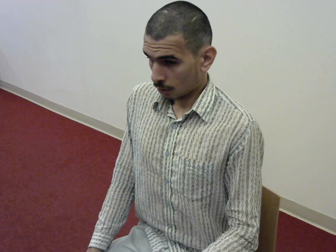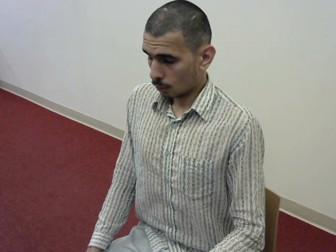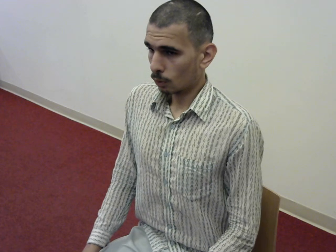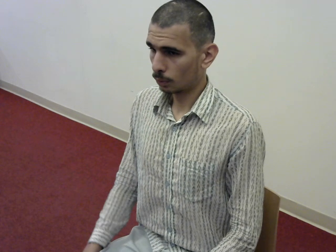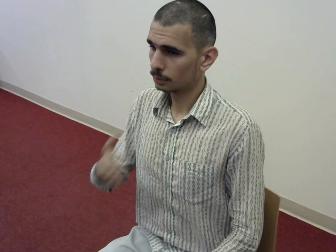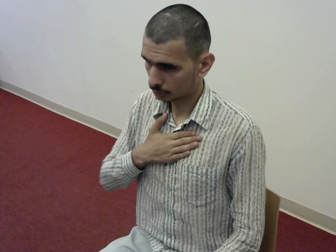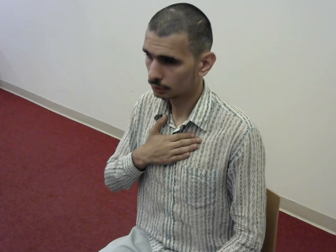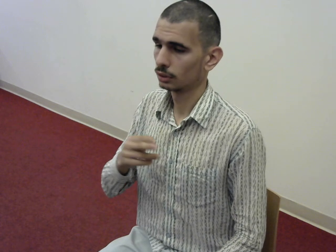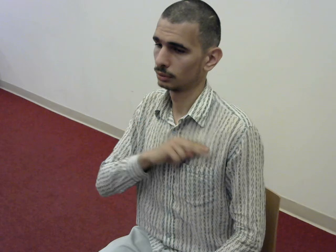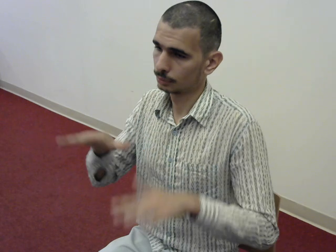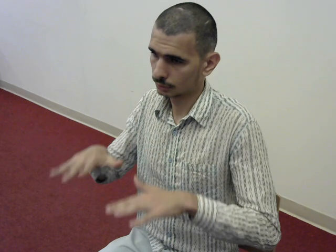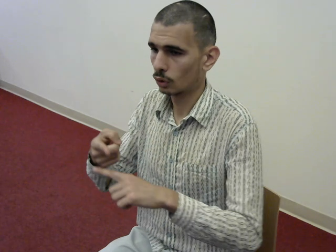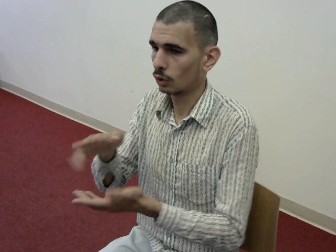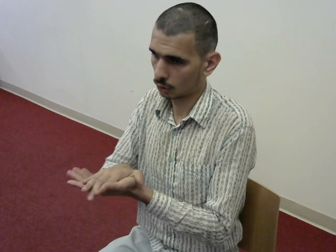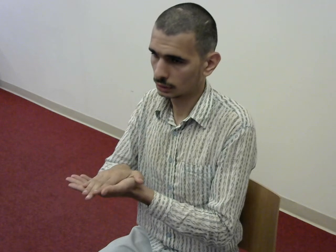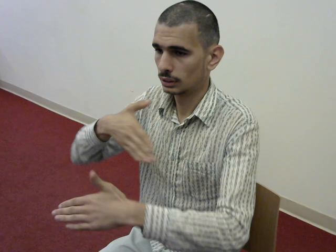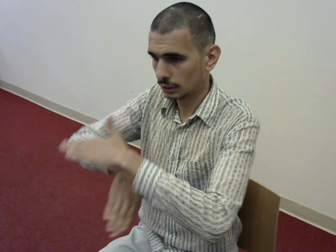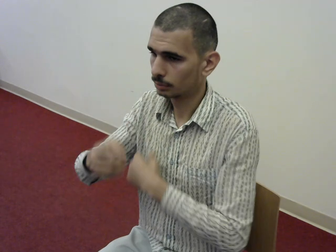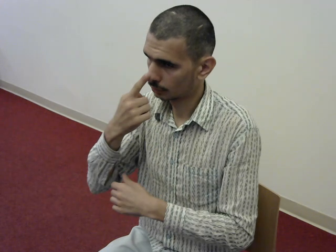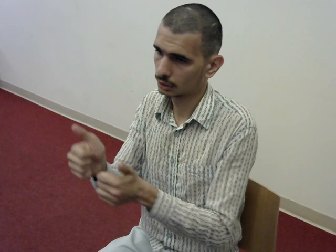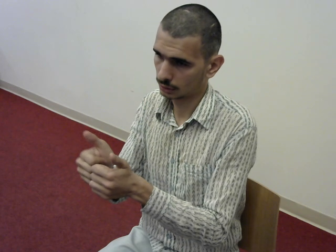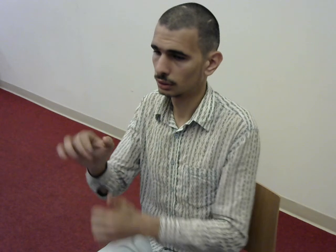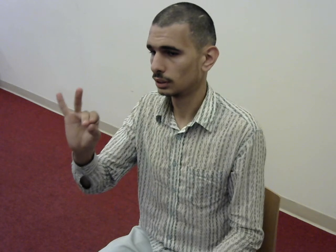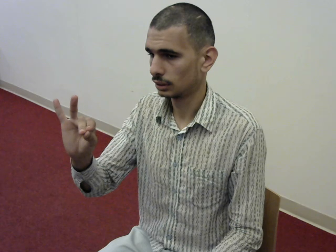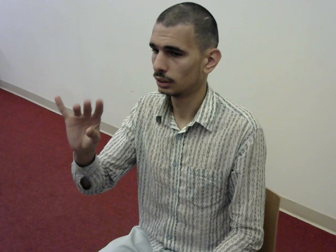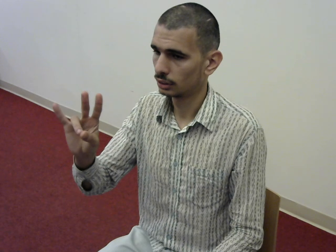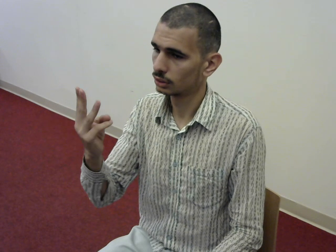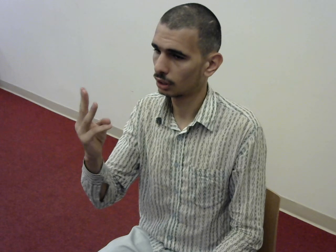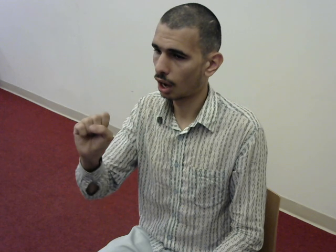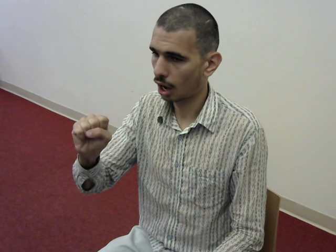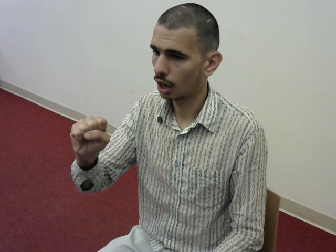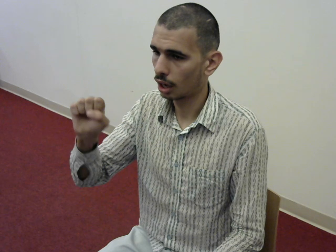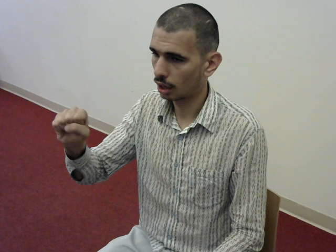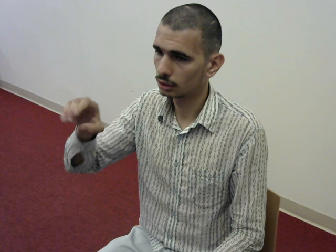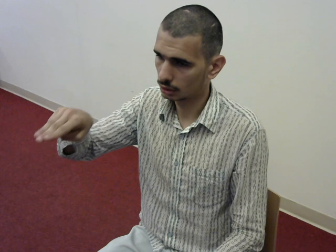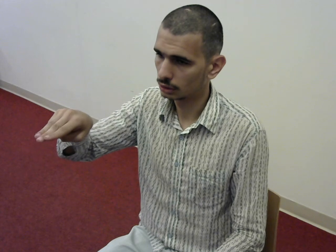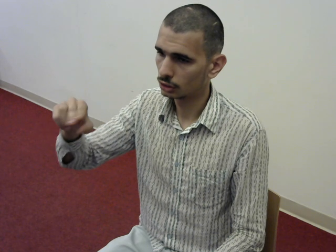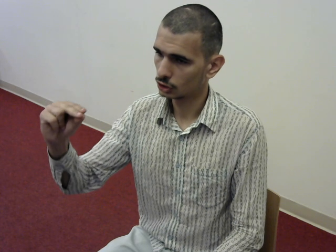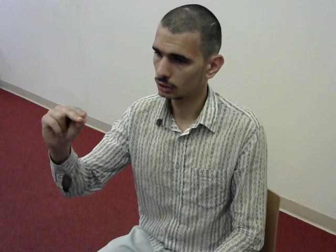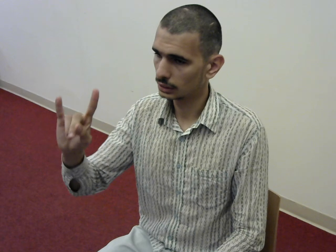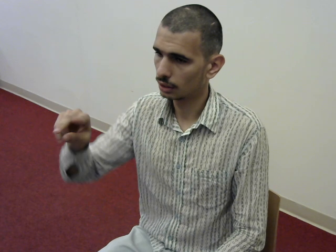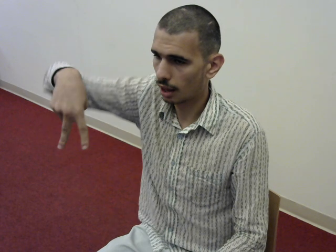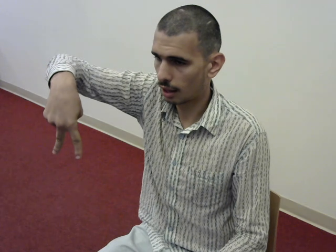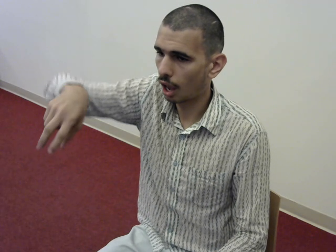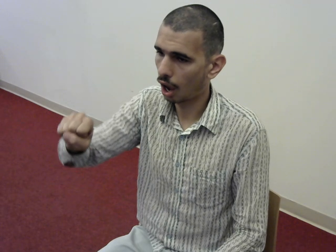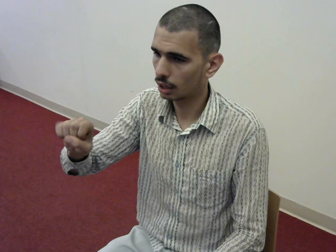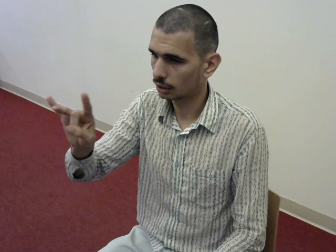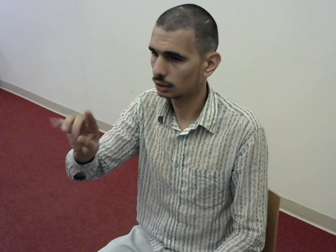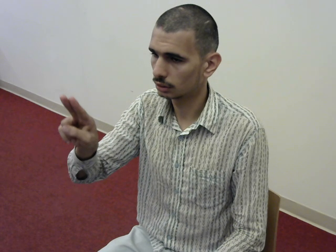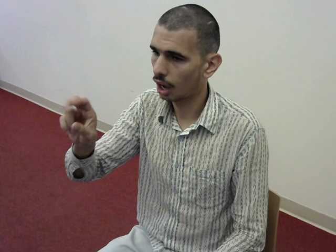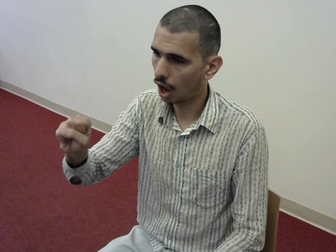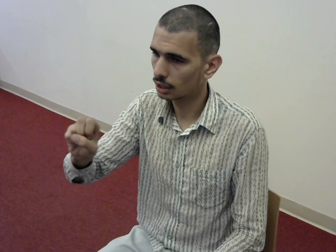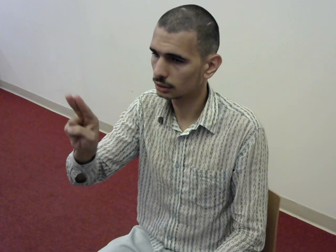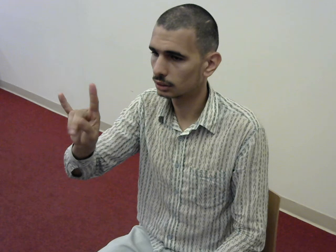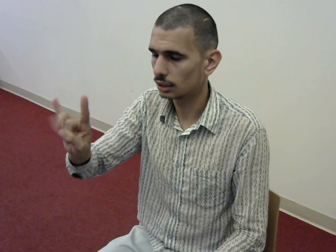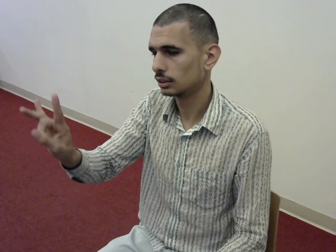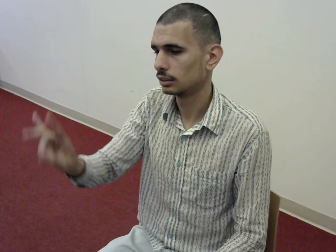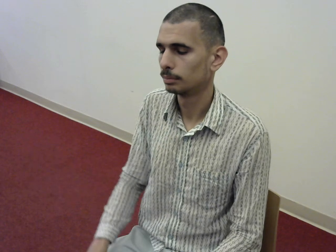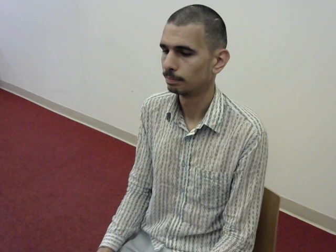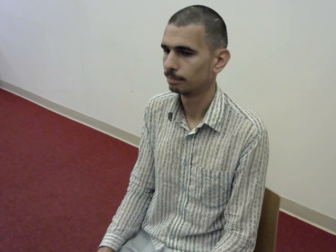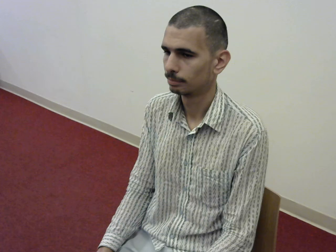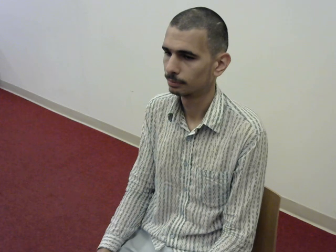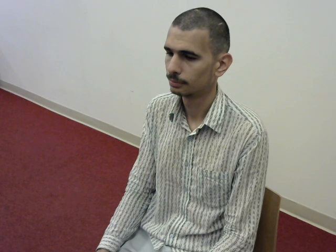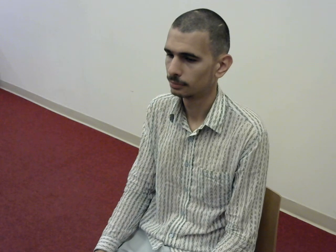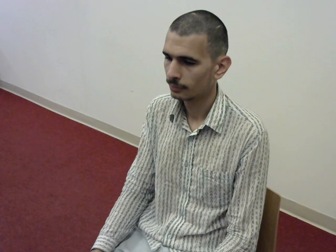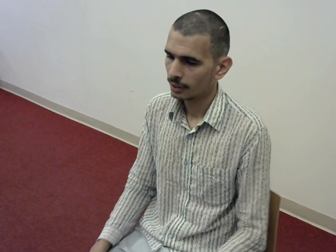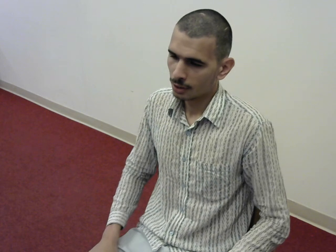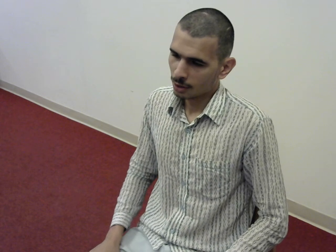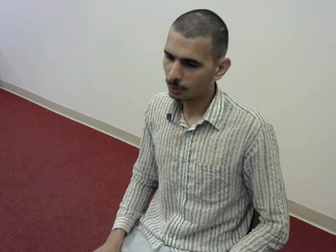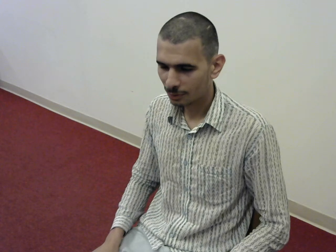Mənim iş yerim İnşaatçılar metrosunun yanındadadır